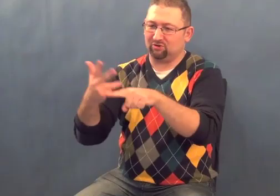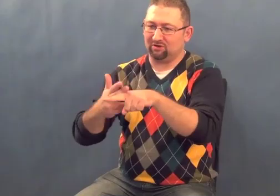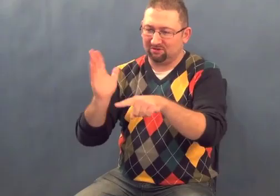Dobrze.